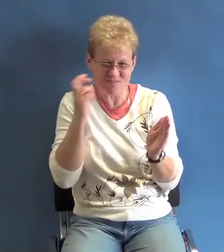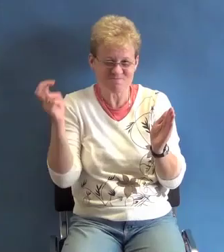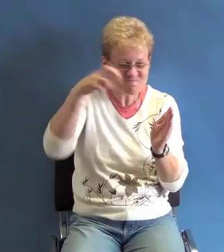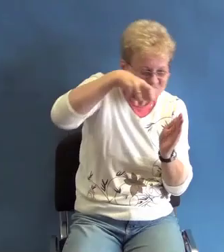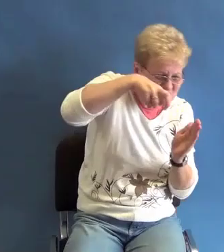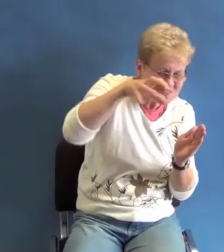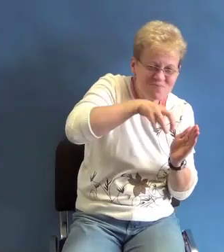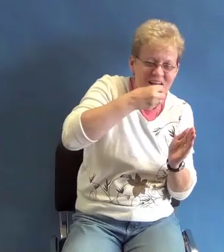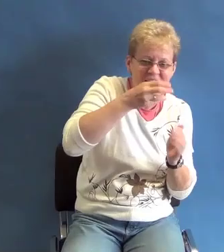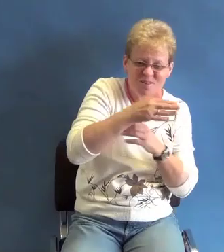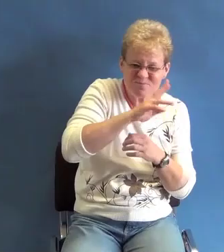Rybka jest mała, a kot chce się dostać do akwarium.